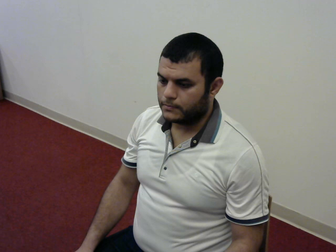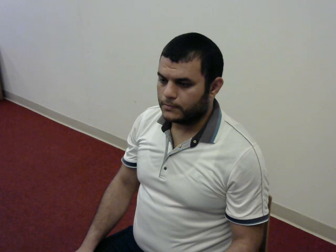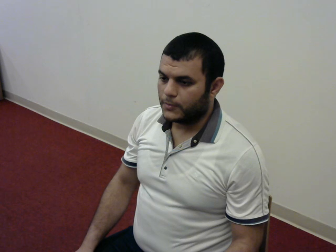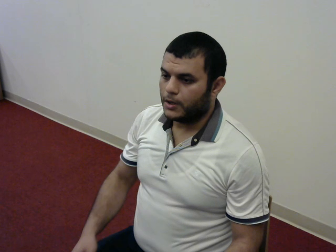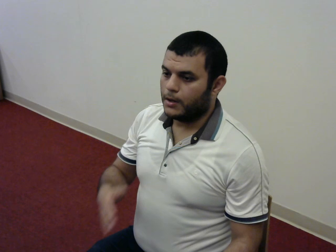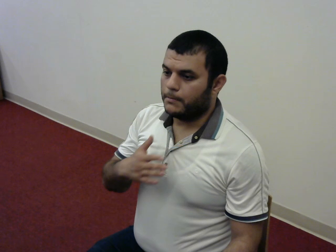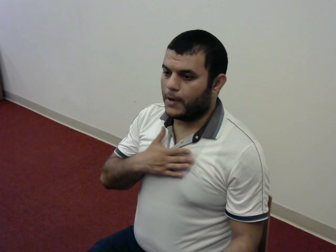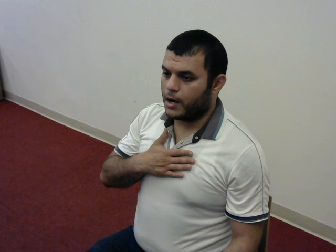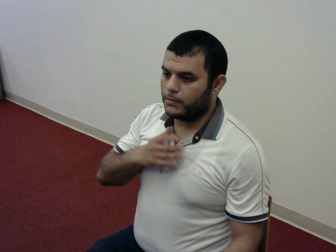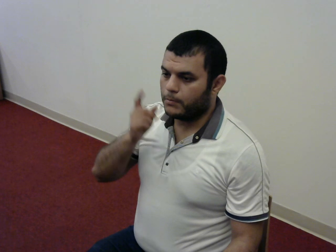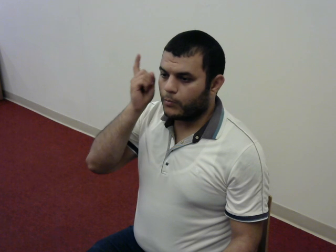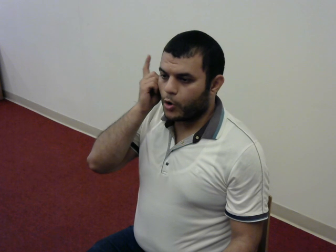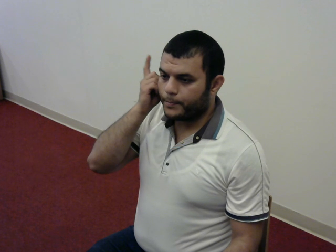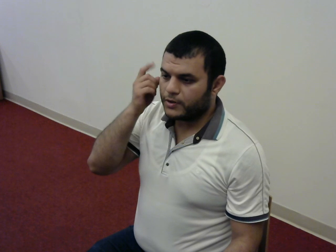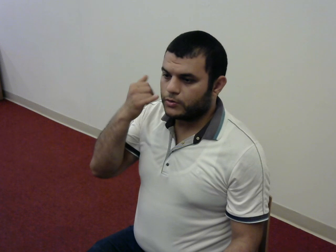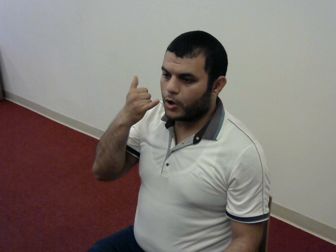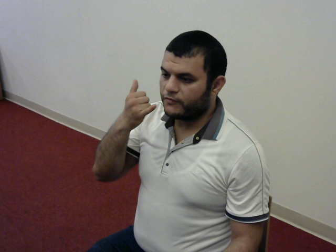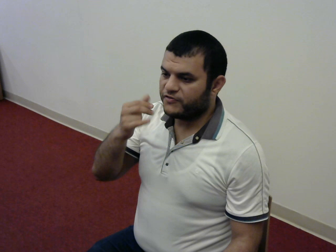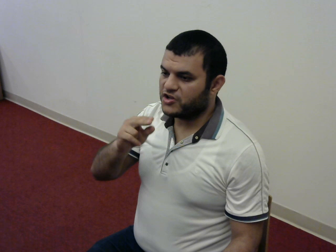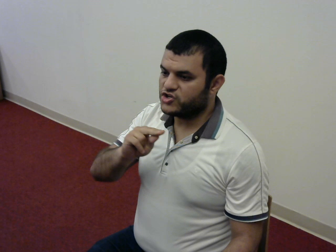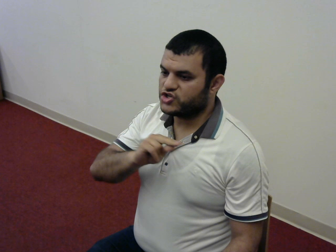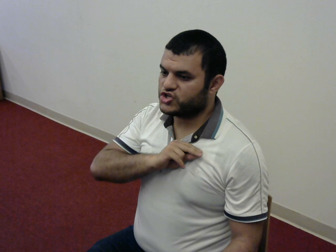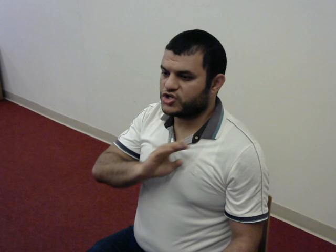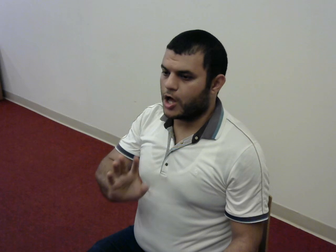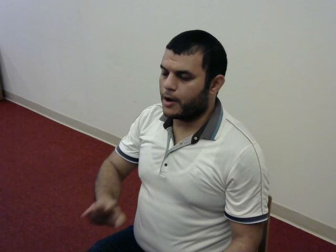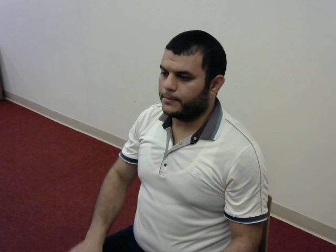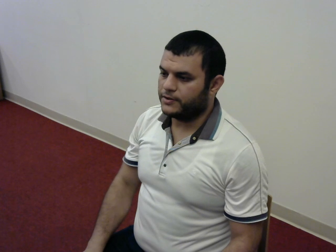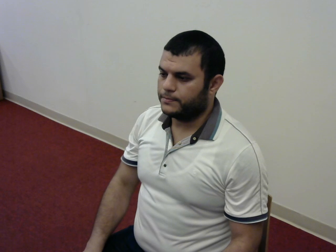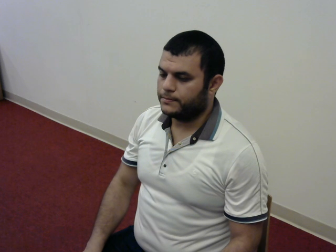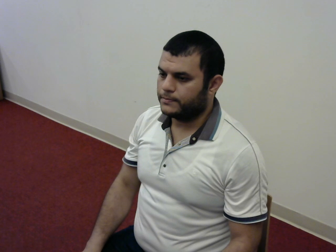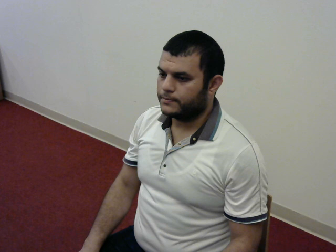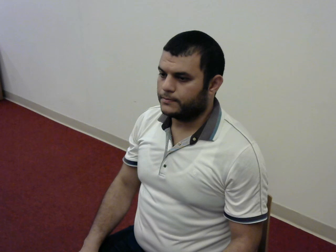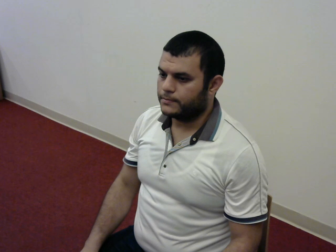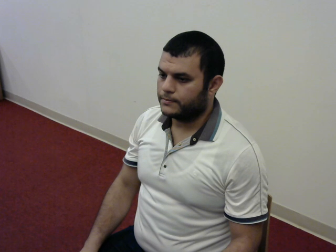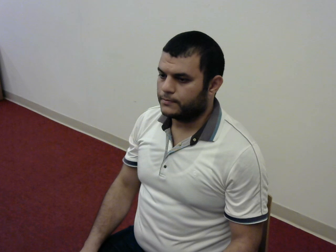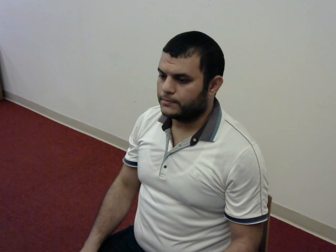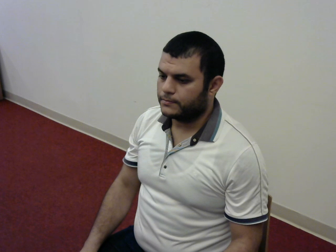Mənim mobil telefonum işləmir